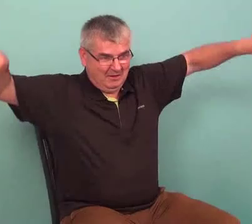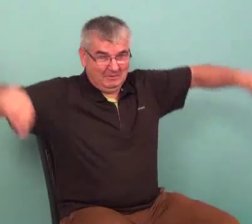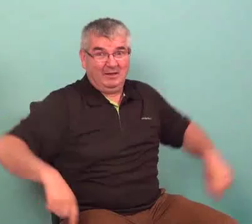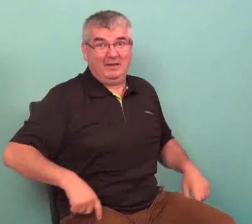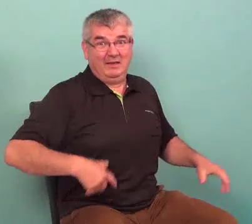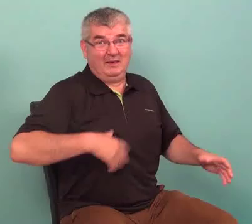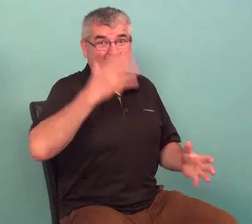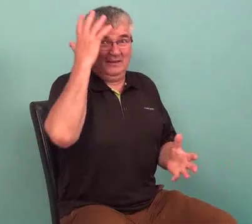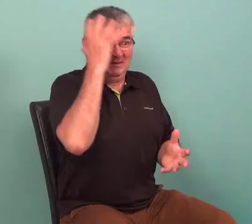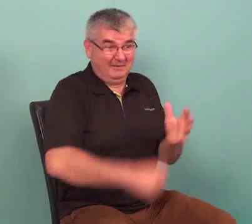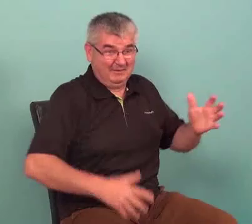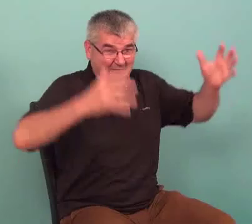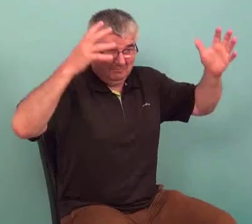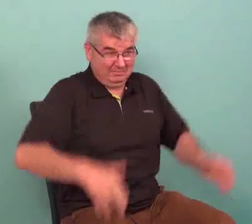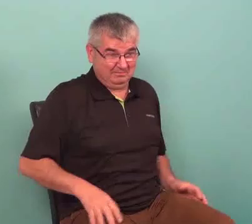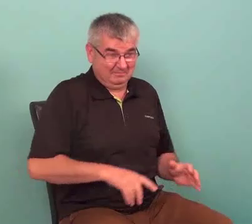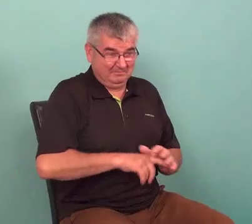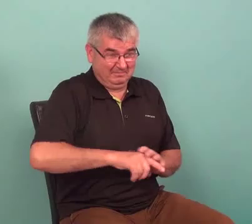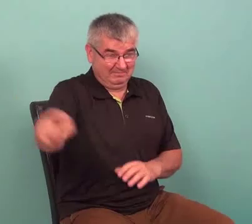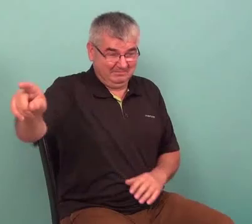Myszka jest przestraszona, biegnie, ucieka.